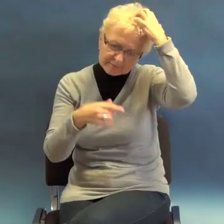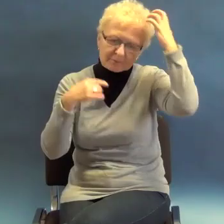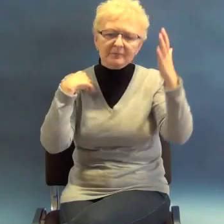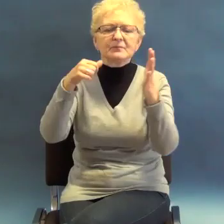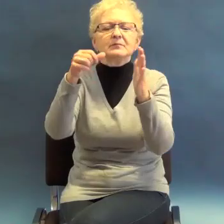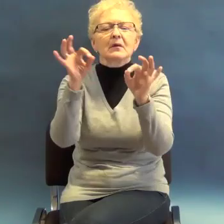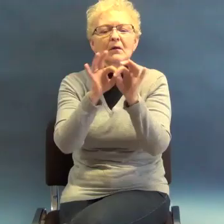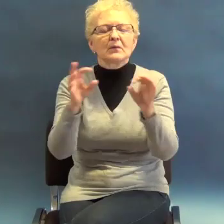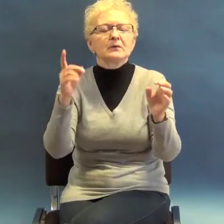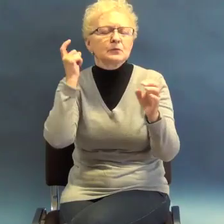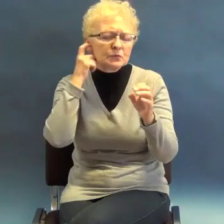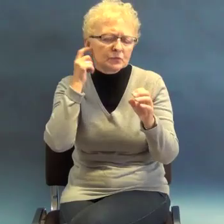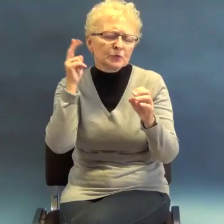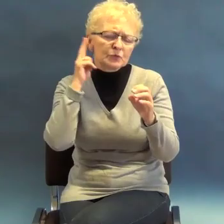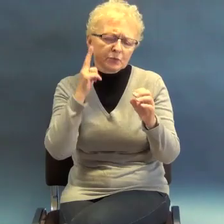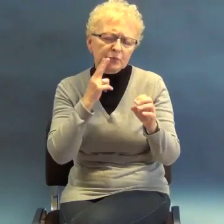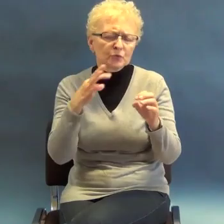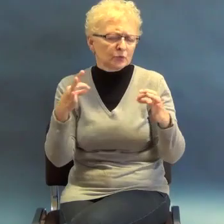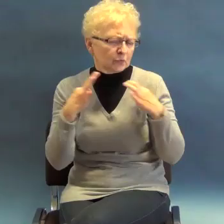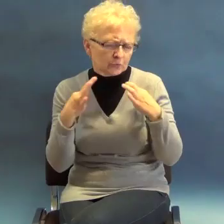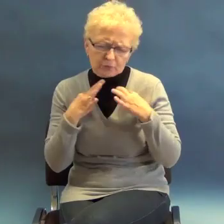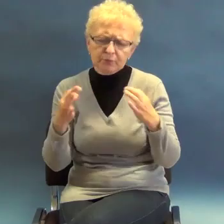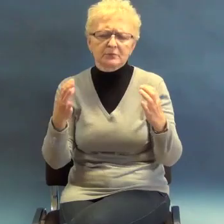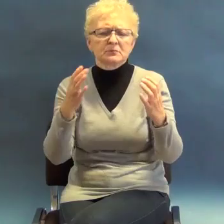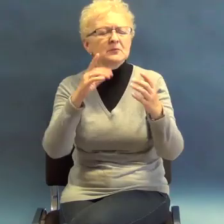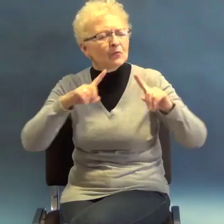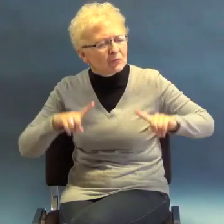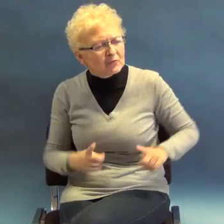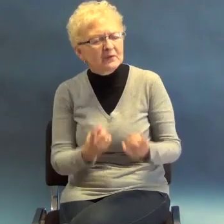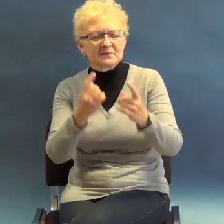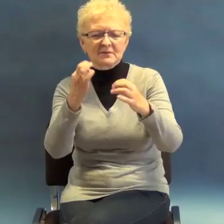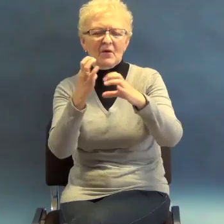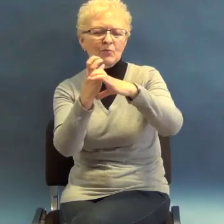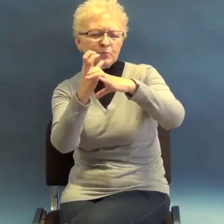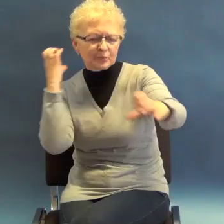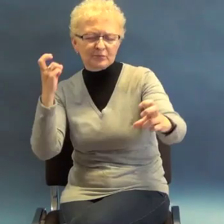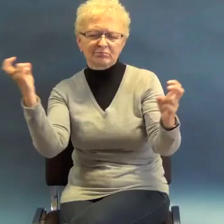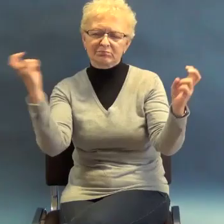Słyszący i głusi zamówili autobus i wsiedli do niego.